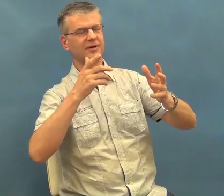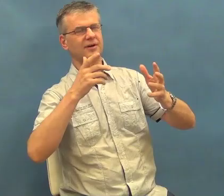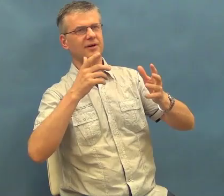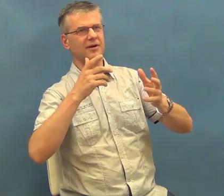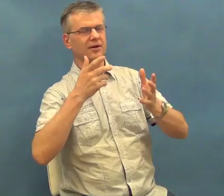Ludzie chodzili.